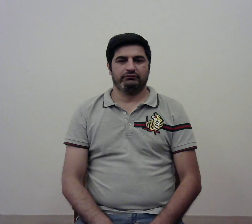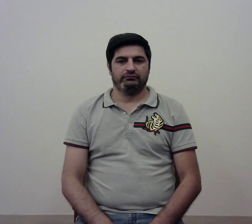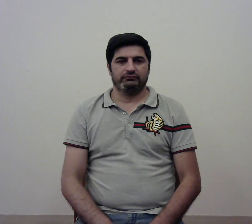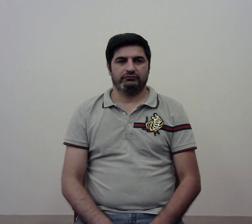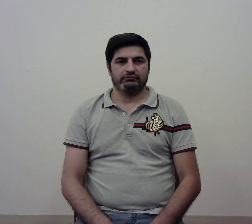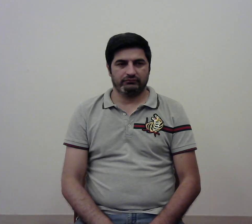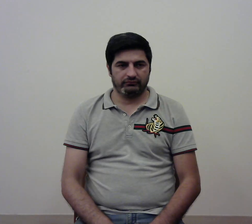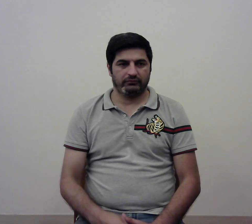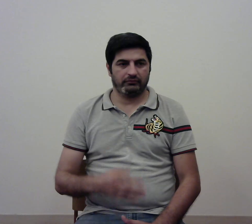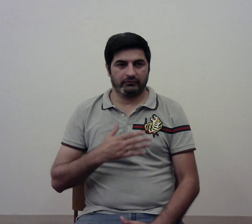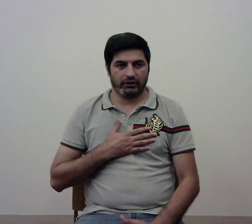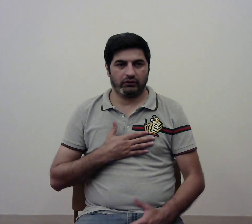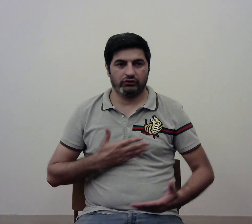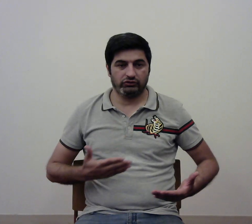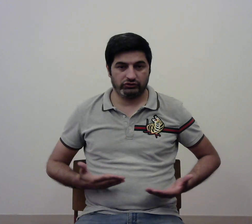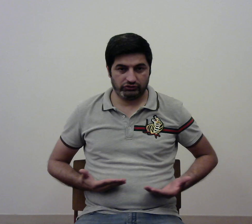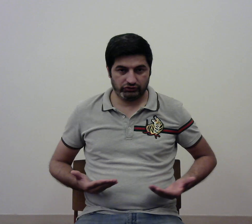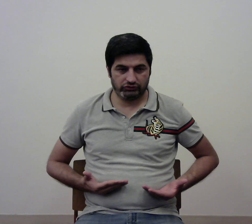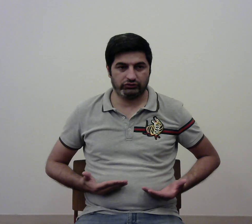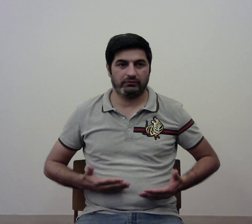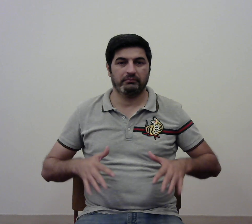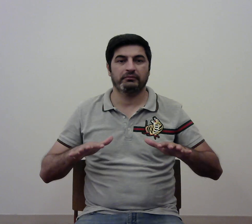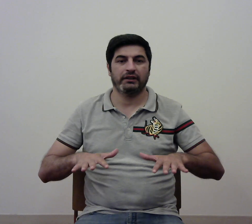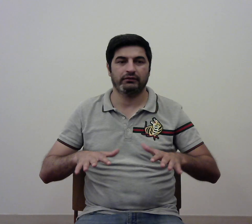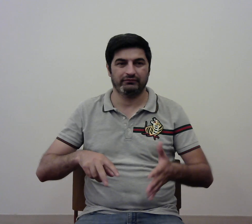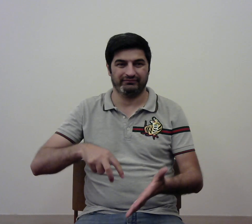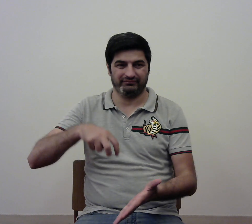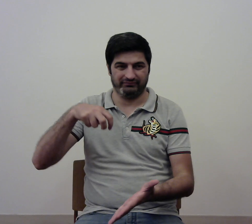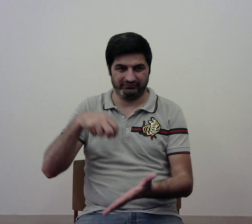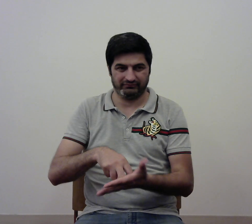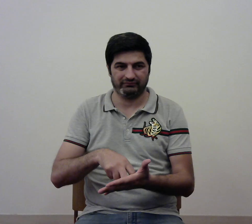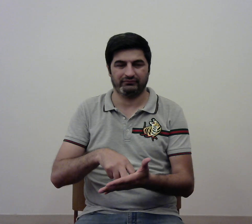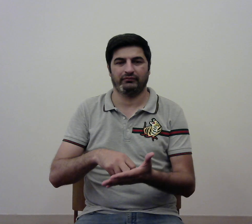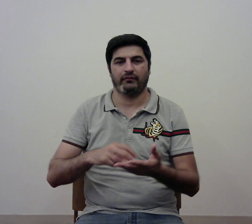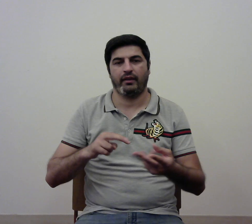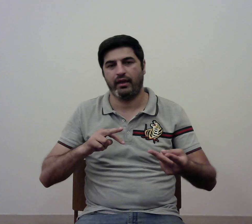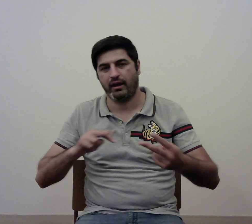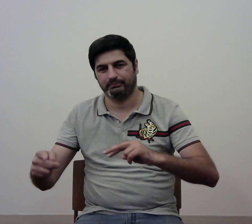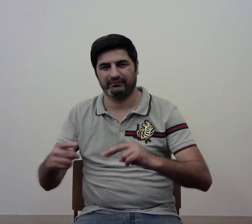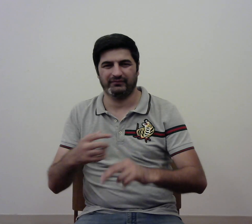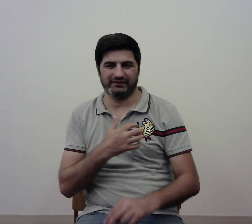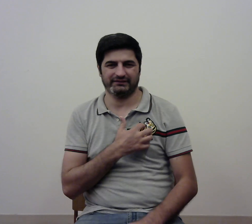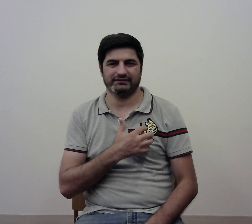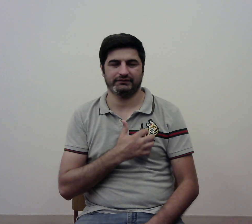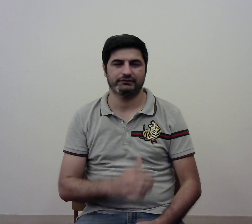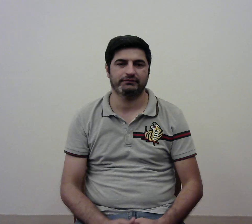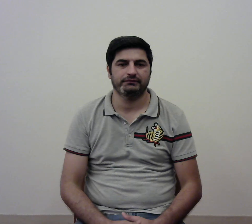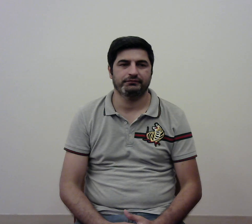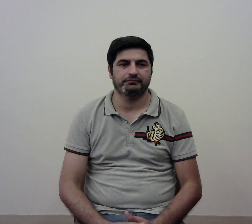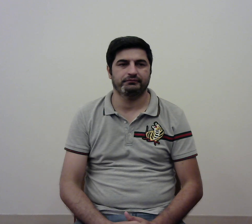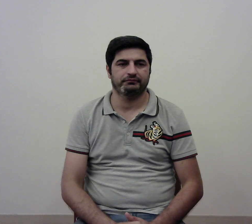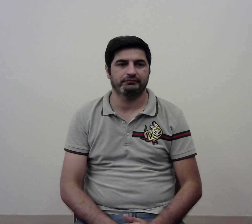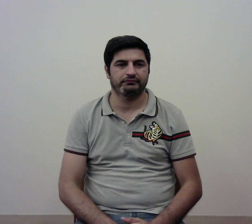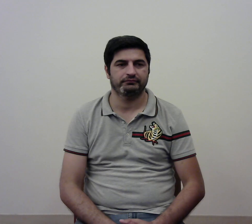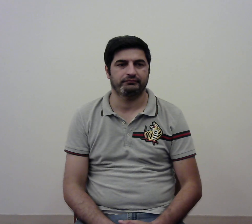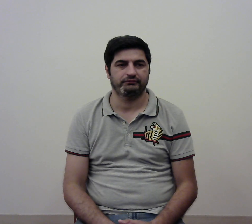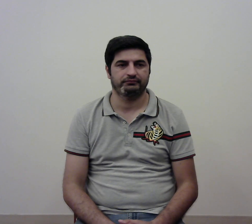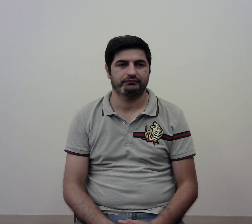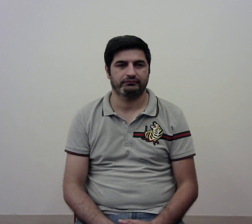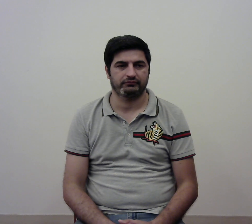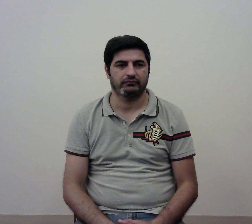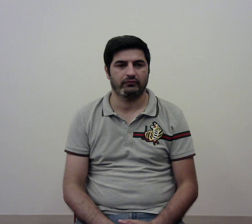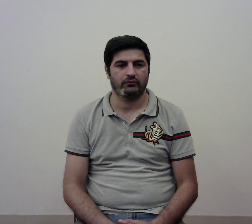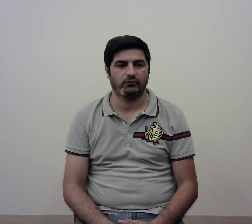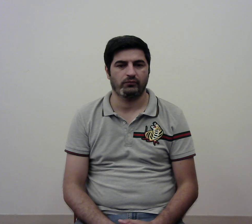Mən yaşayış yeri qeydiyyatımı dəyişmək istəyirəm